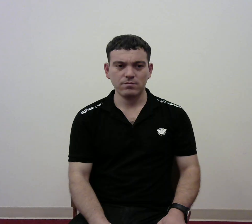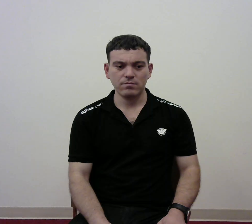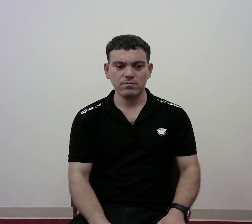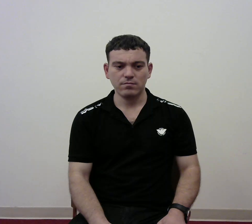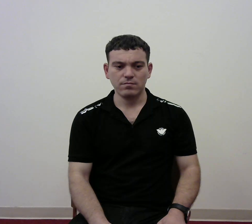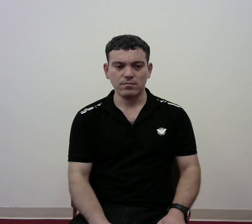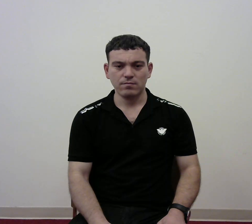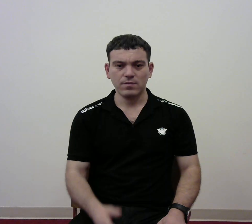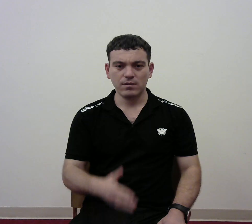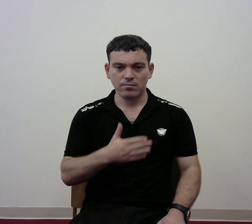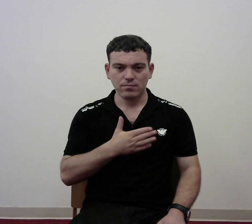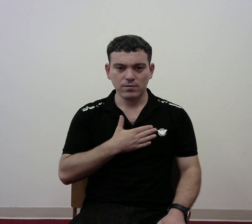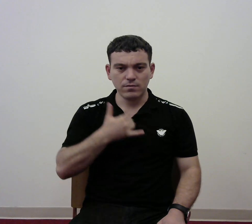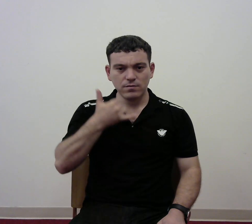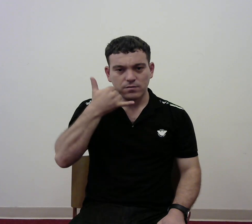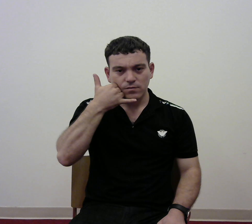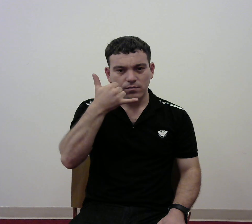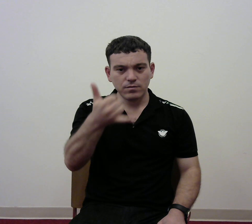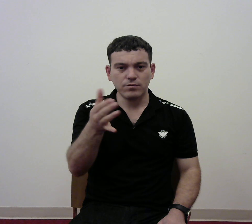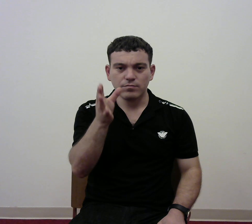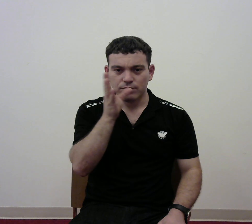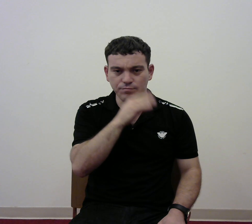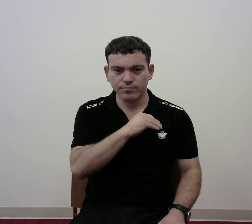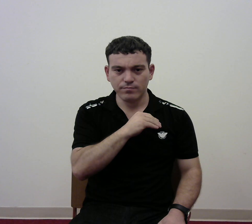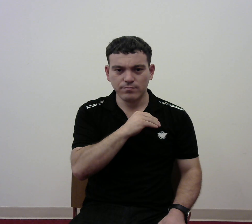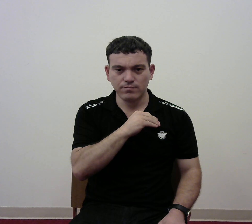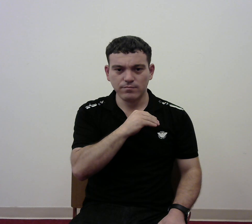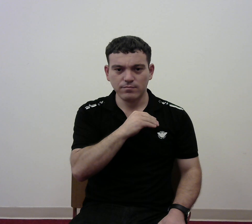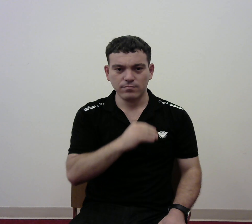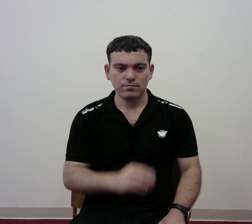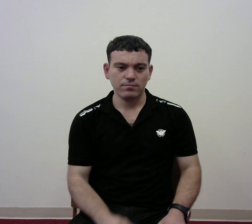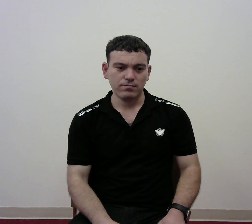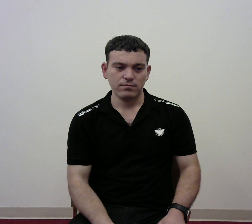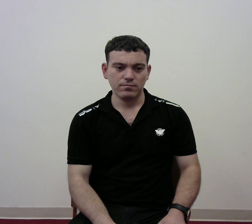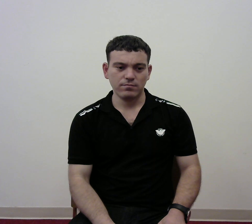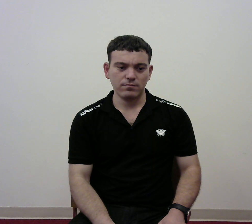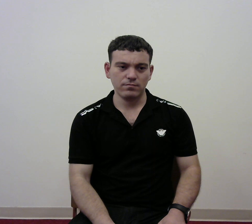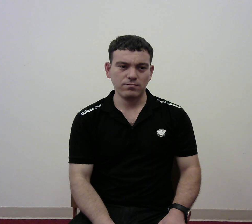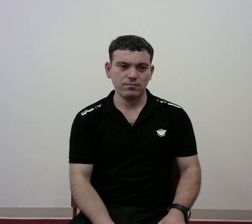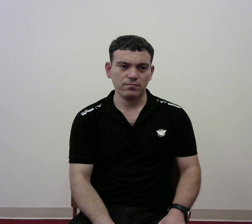Mən zəng edə bilərəmmi?